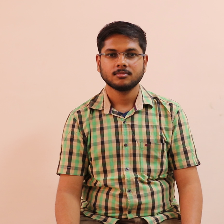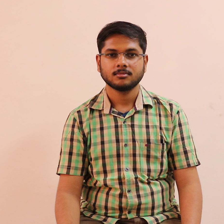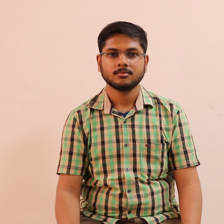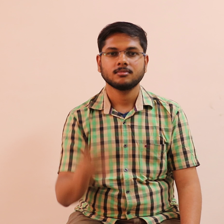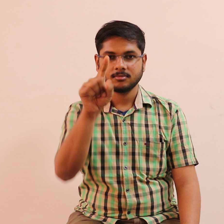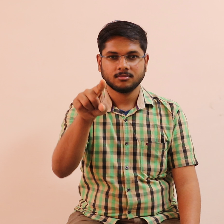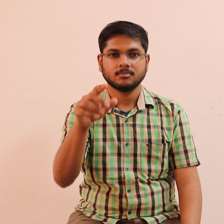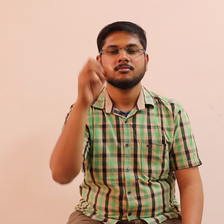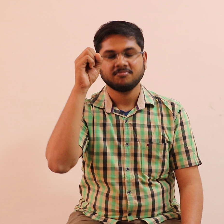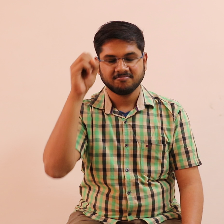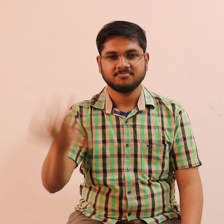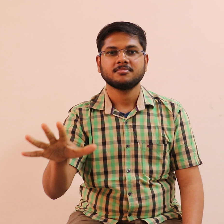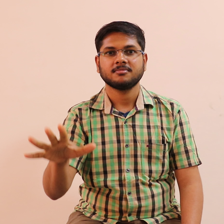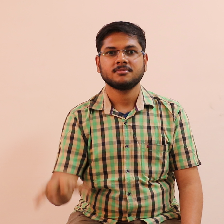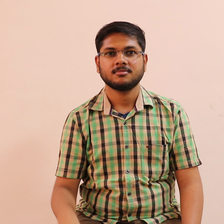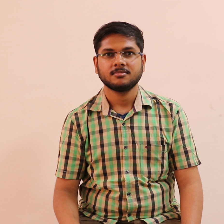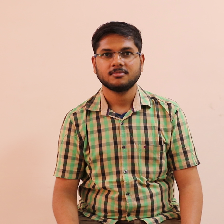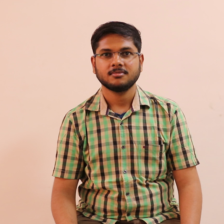you are bad